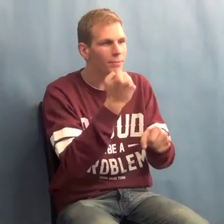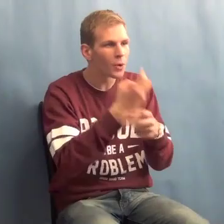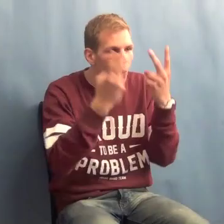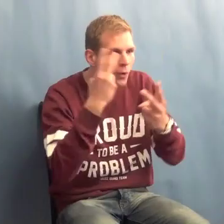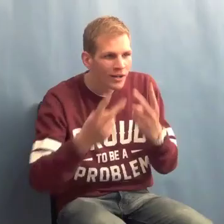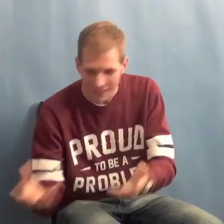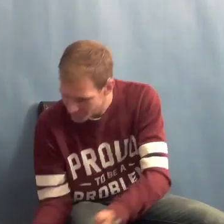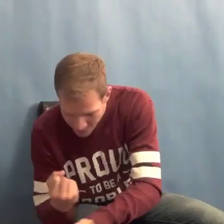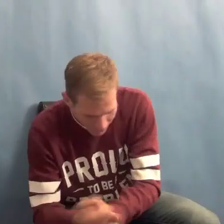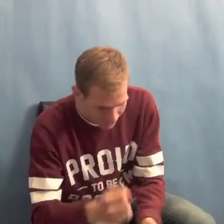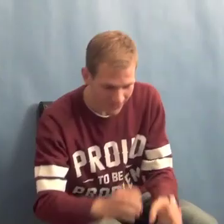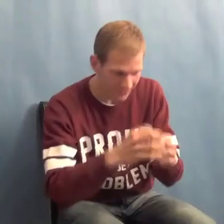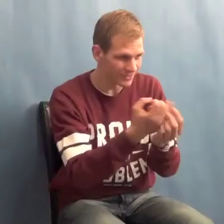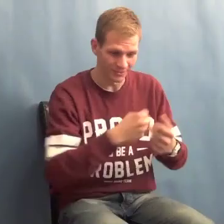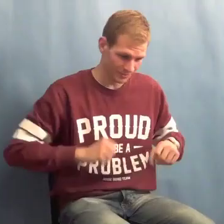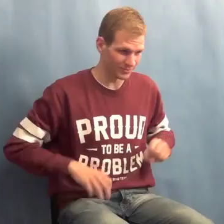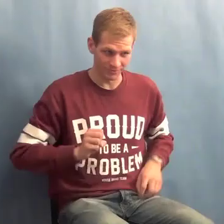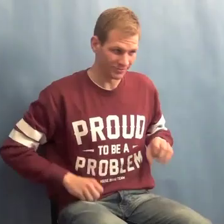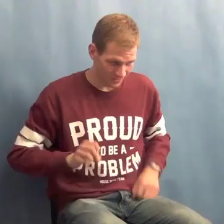Nazbierał dużą ilość kamieni i pochował je do kieszeni kurtki.